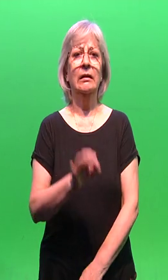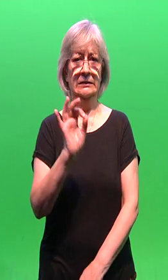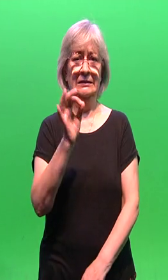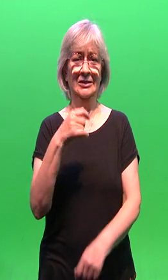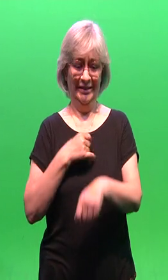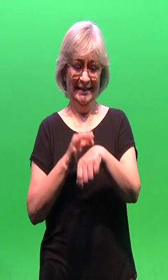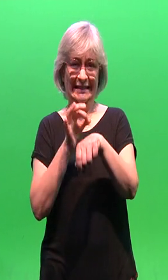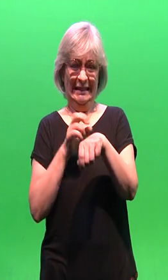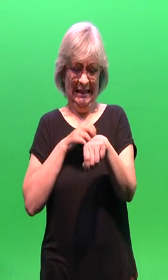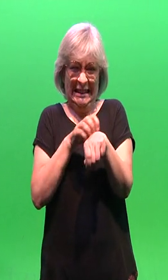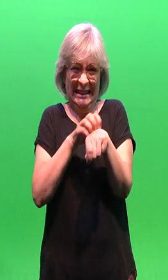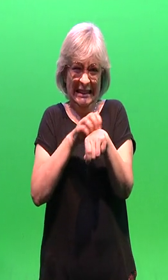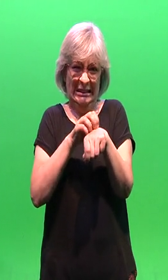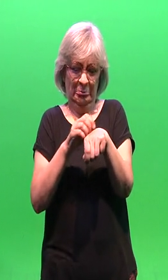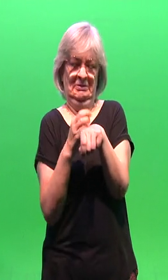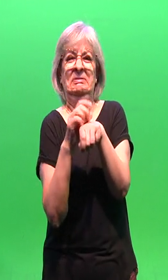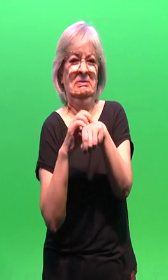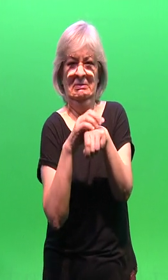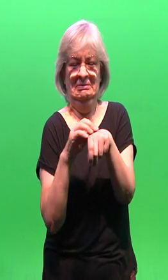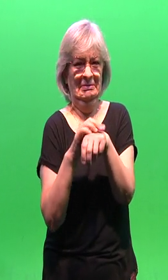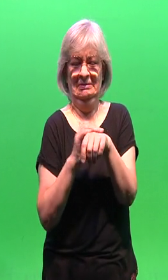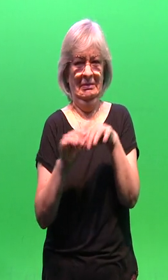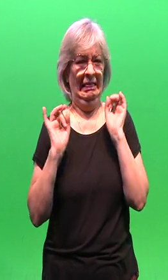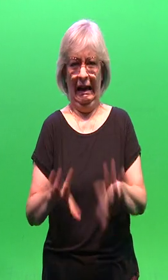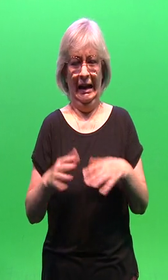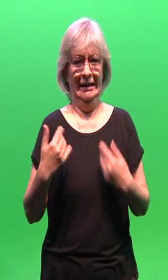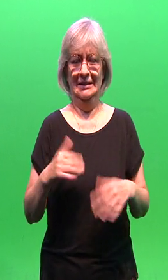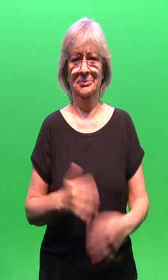Sí, tinc una taca a la mà, i quan em rasco em trenco la pell.